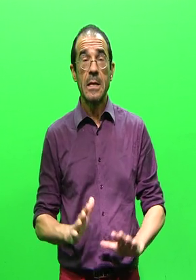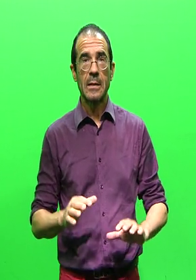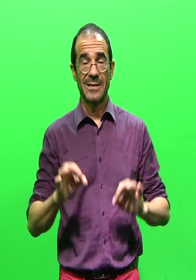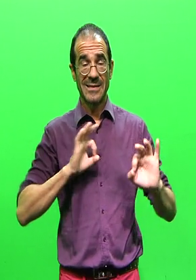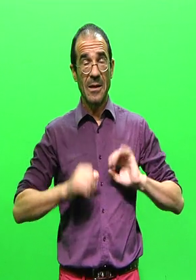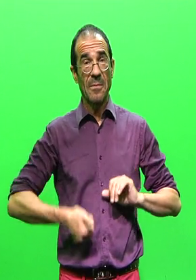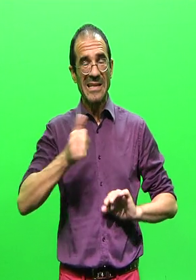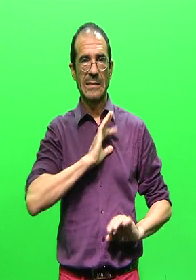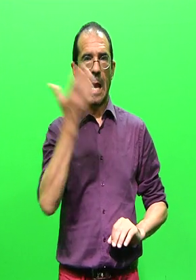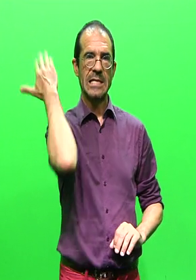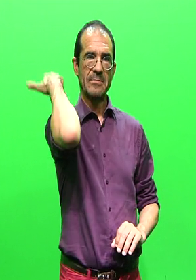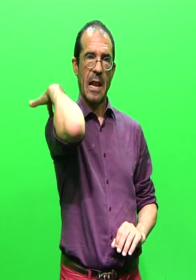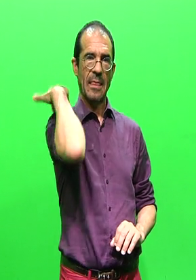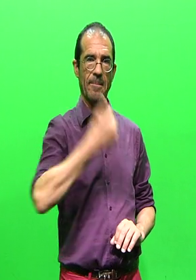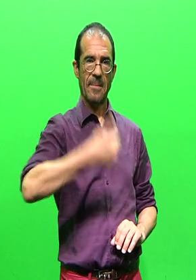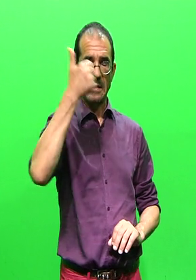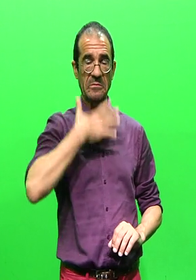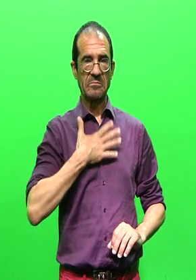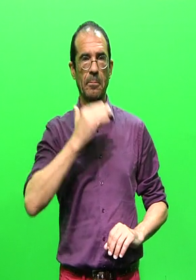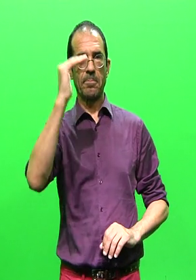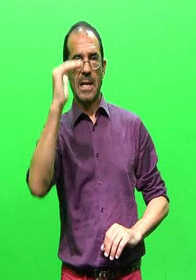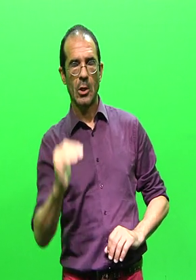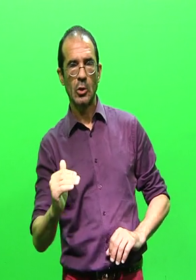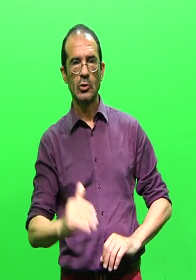Tinc més taques a l'esquena, al tors en tinc menys.